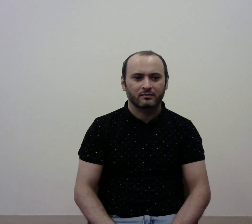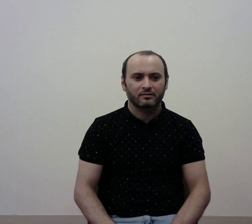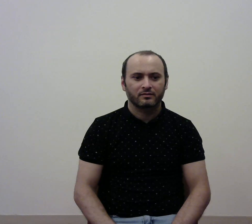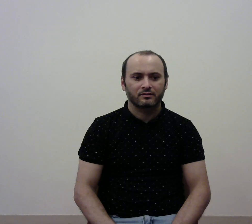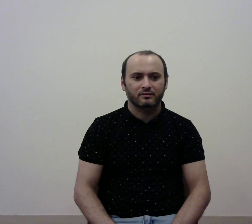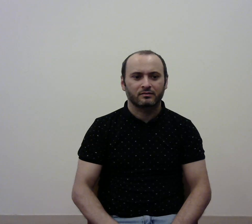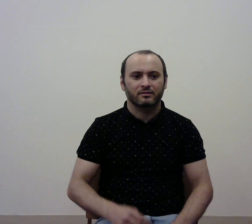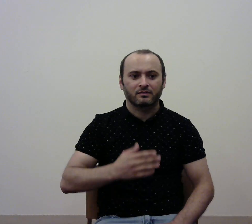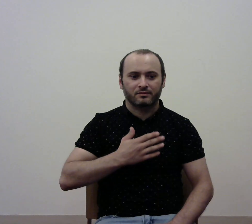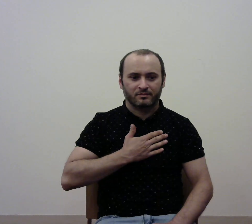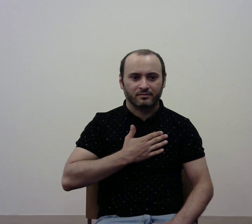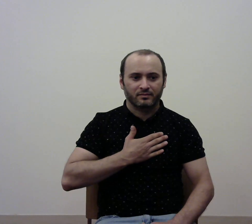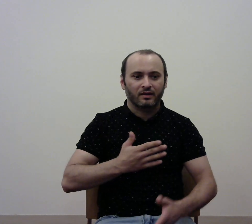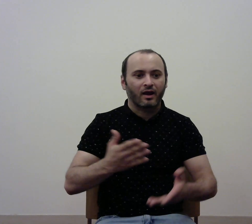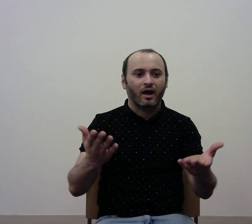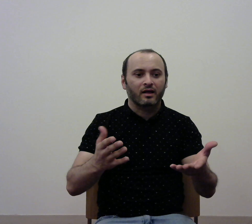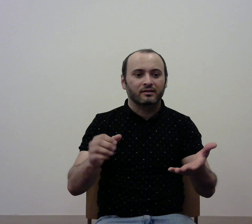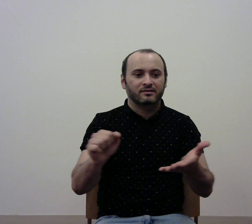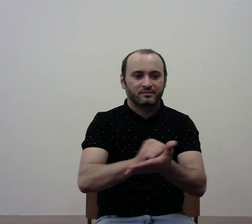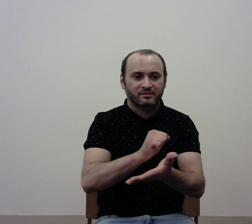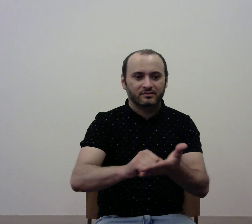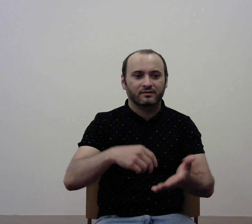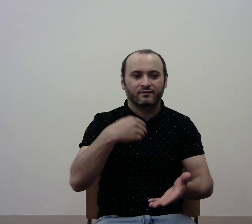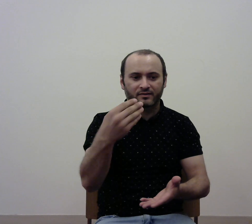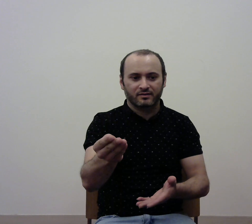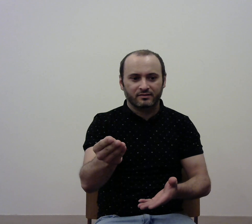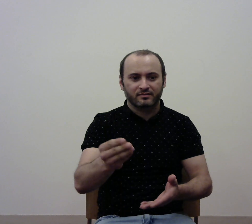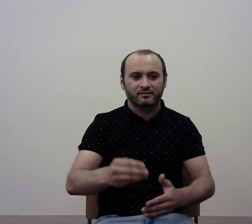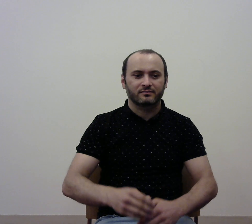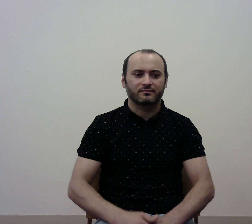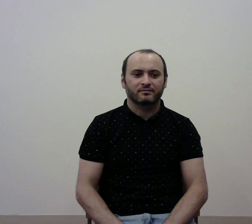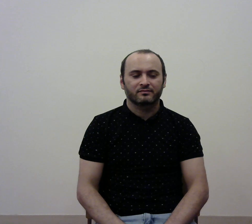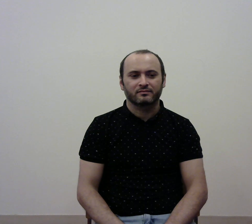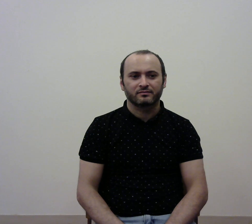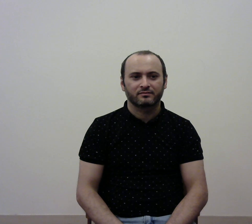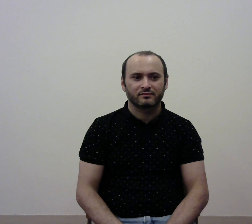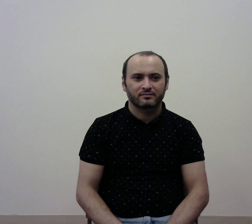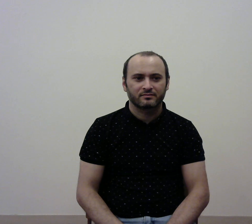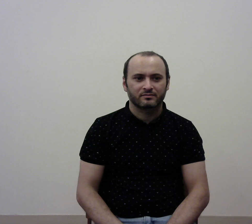Mən hansı sənədləri verməliyəm?